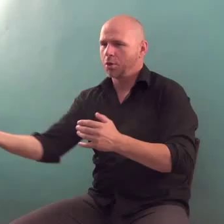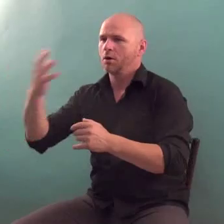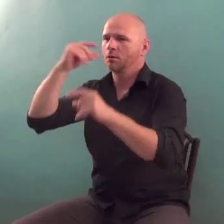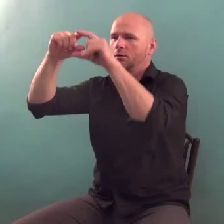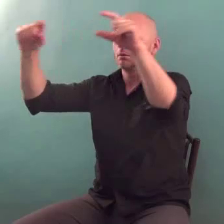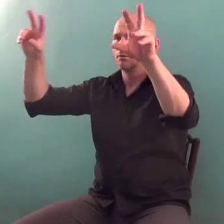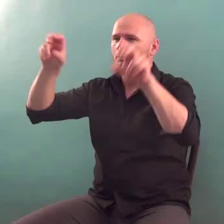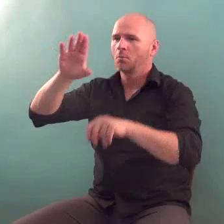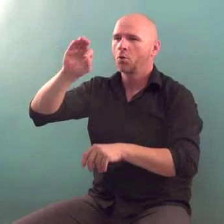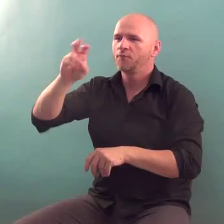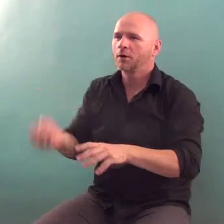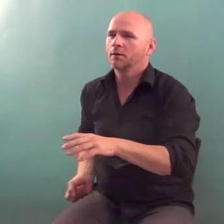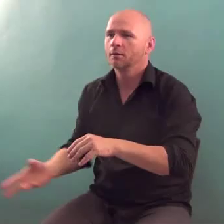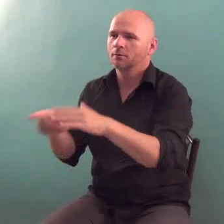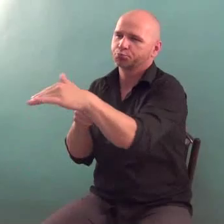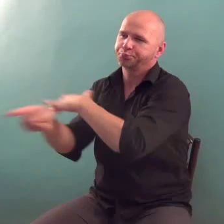Widzi budynek z napisem BOWLING i tam ucieka.